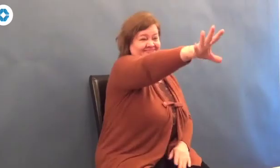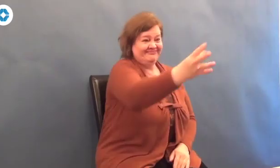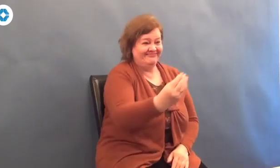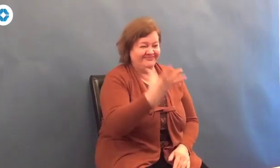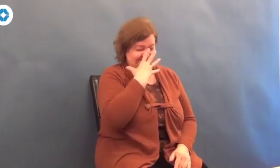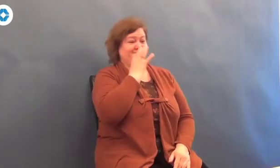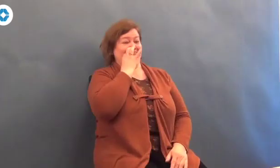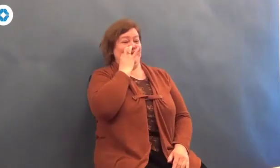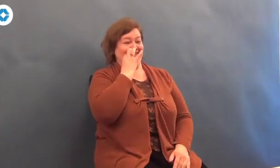Kot zostaje opluty wodą.